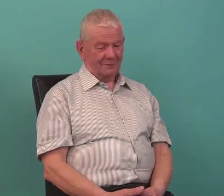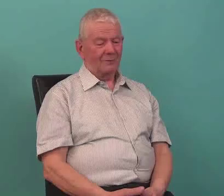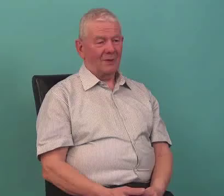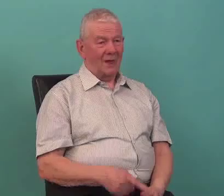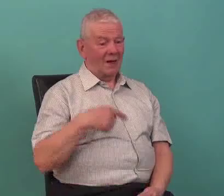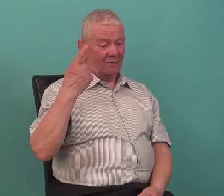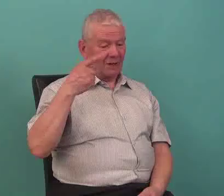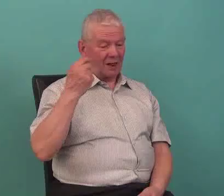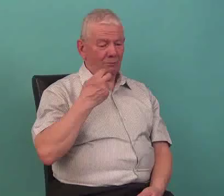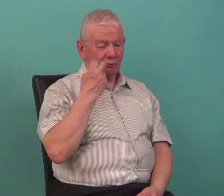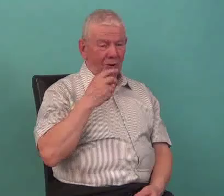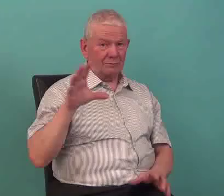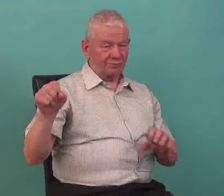Wiatraki dają prąd.